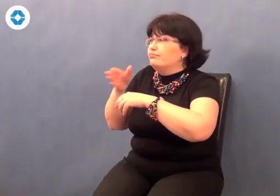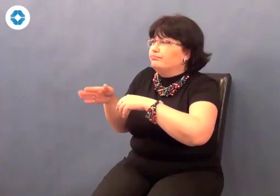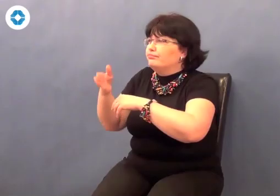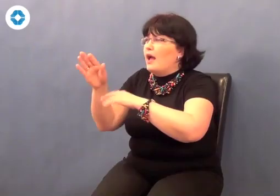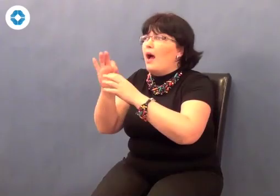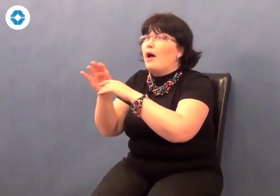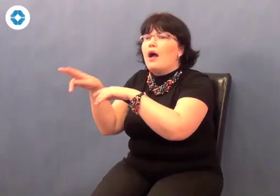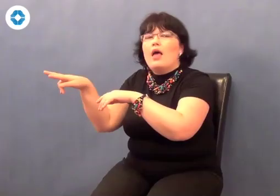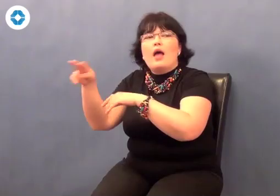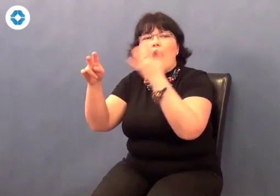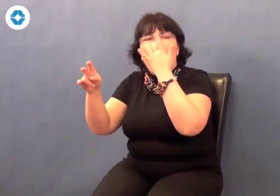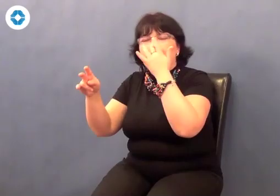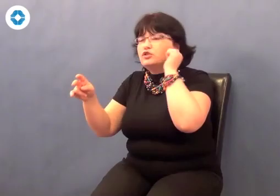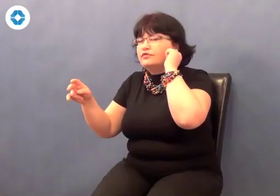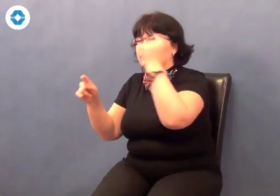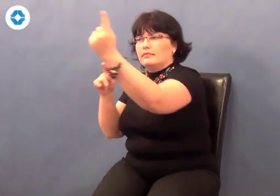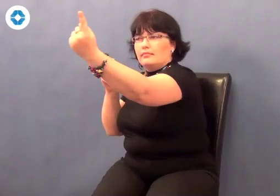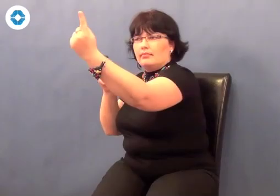W pewnym momencie zauważa dziewczynę jadącą z naprzeciwka na rowerze i gapi się na nią.